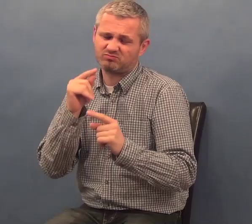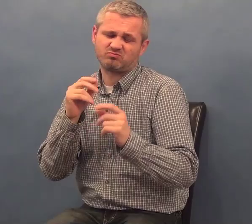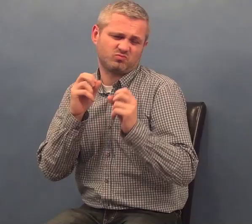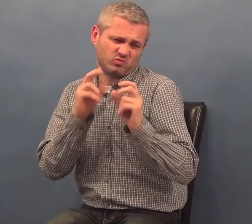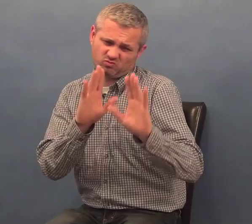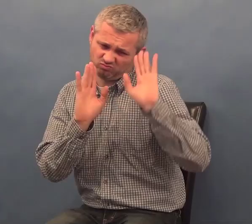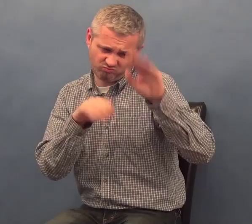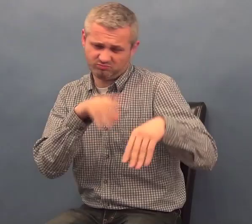Odpowiadają mu: okej, idź spać.